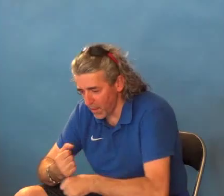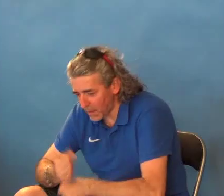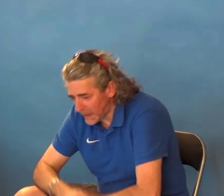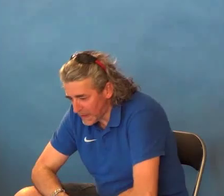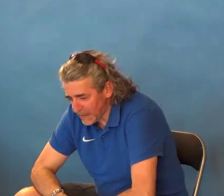Napięty.